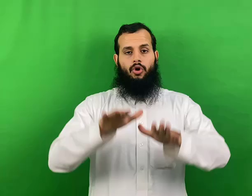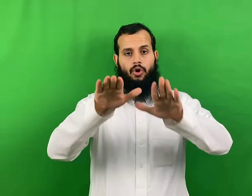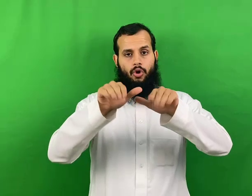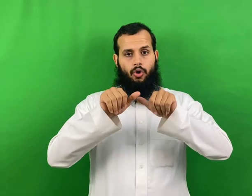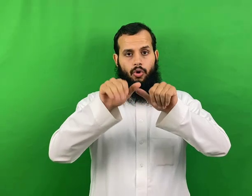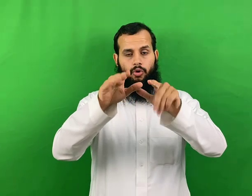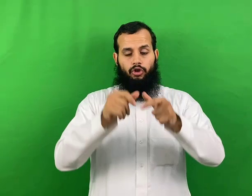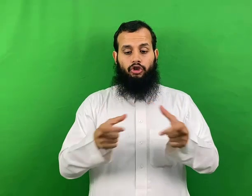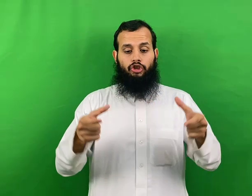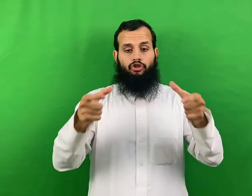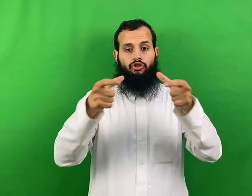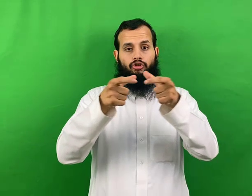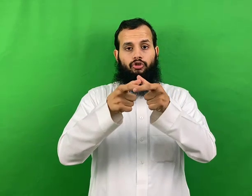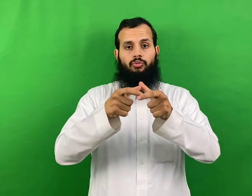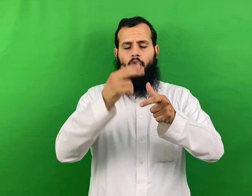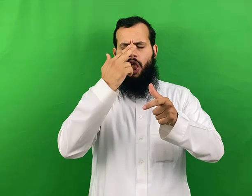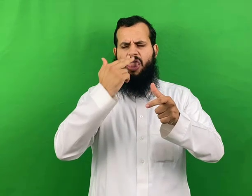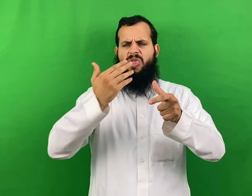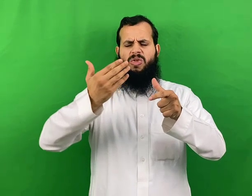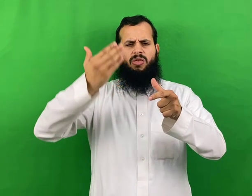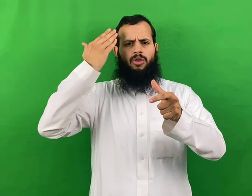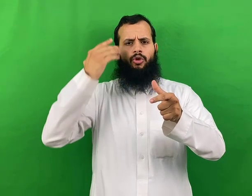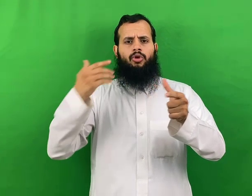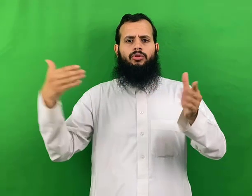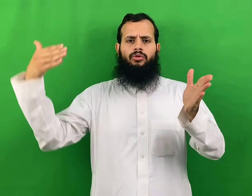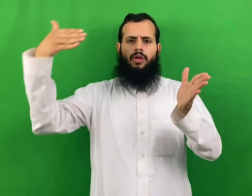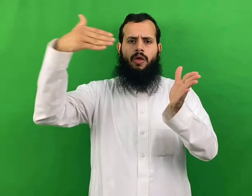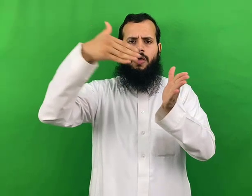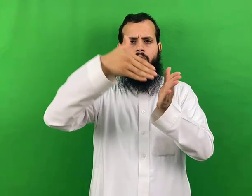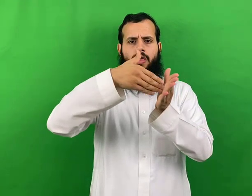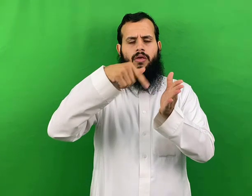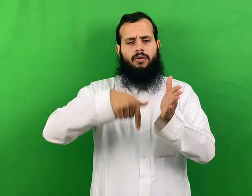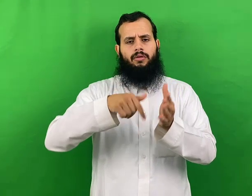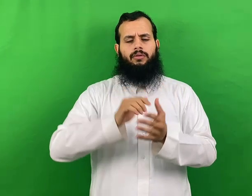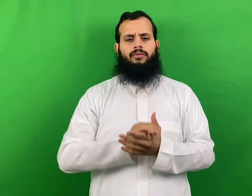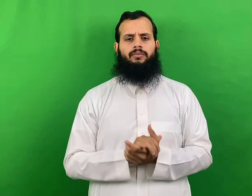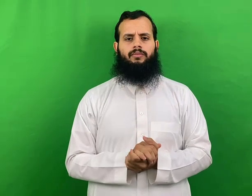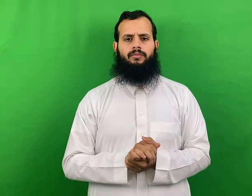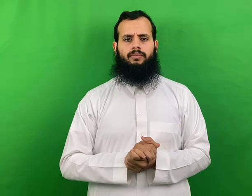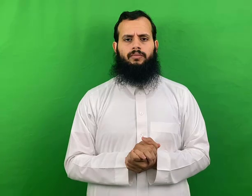نودي في مجمع فيه الأولون والآخرون